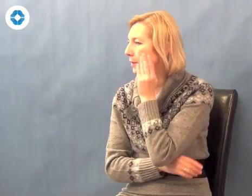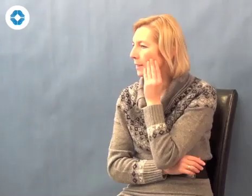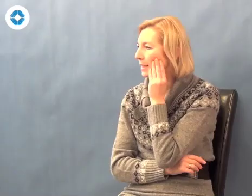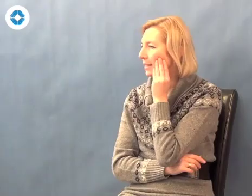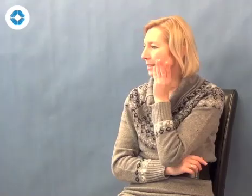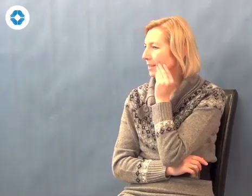Zapomniałam.